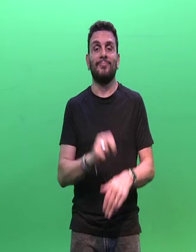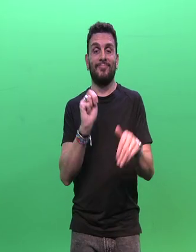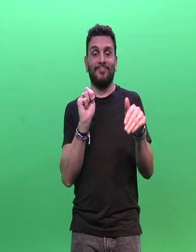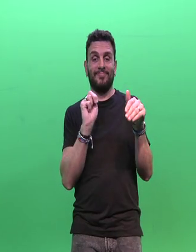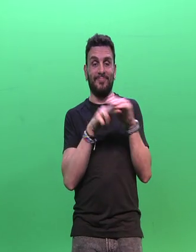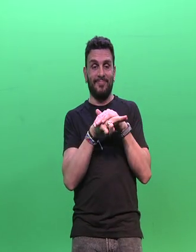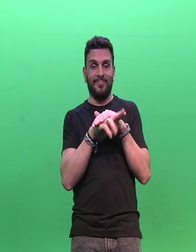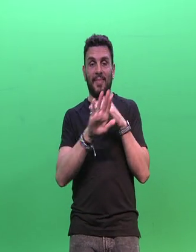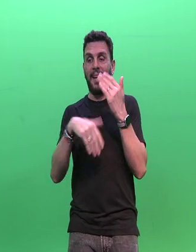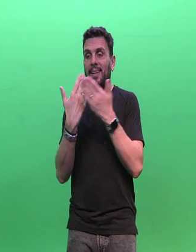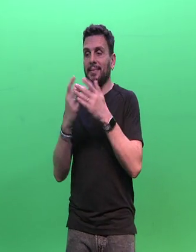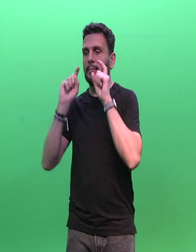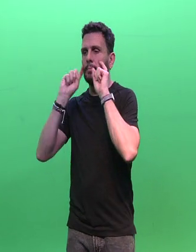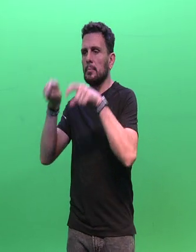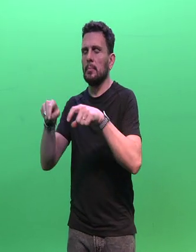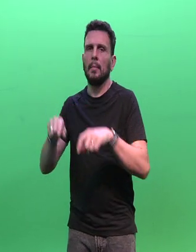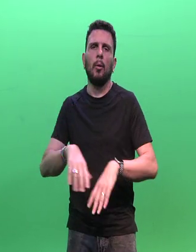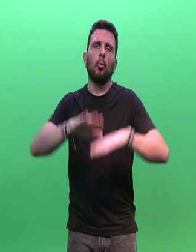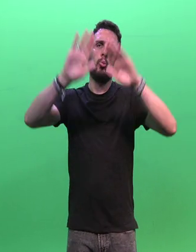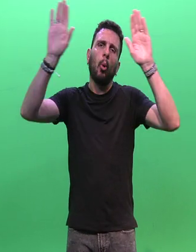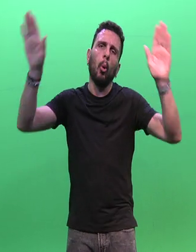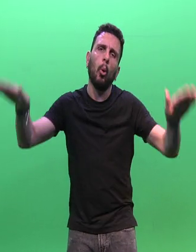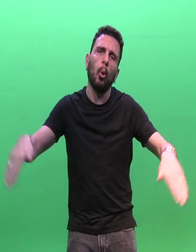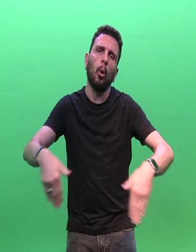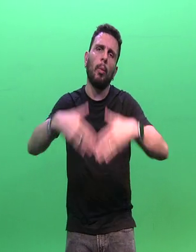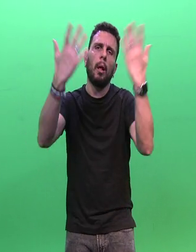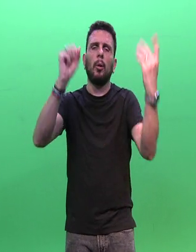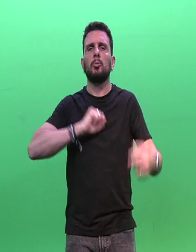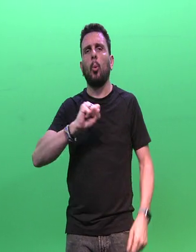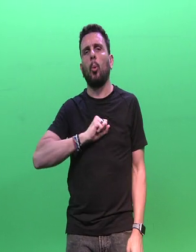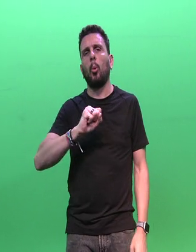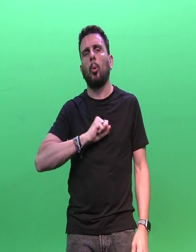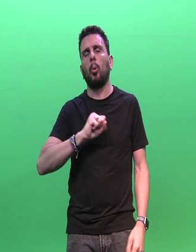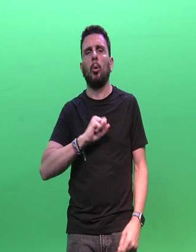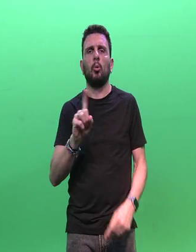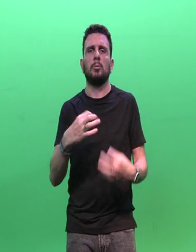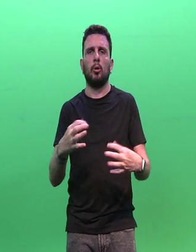Des que em poso al llit fins que em llevo, estic tota la nit i matinada tossint, no és normal.